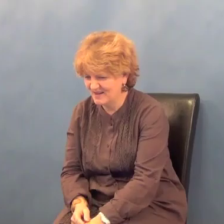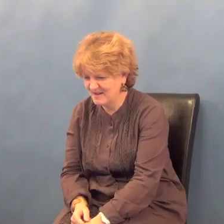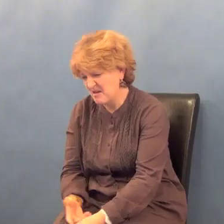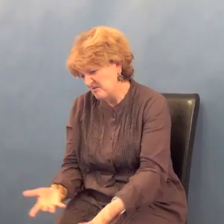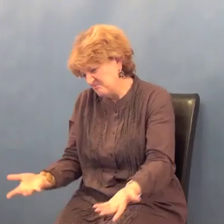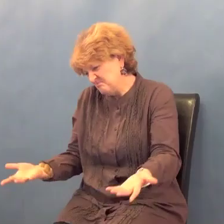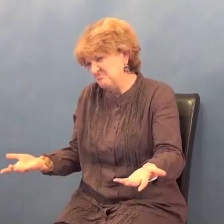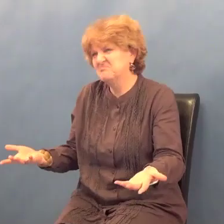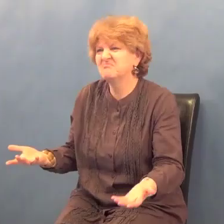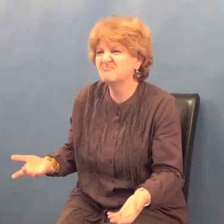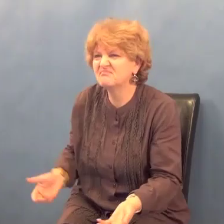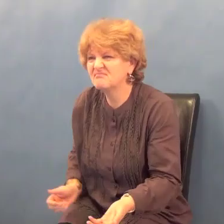Może?